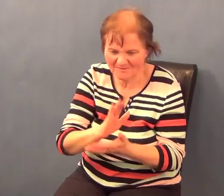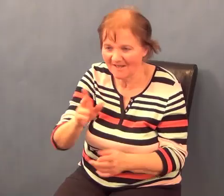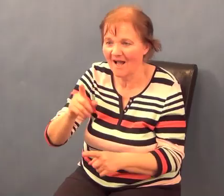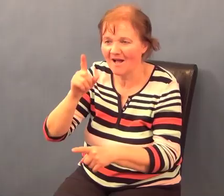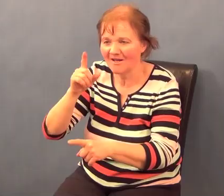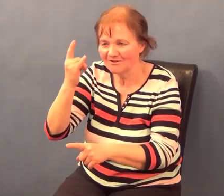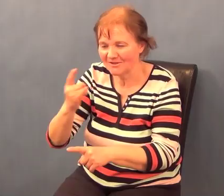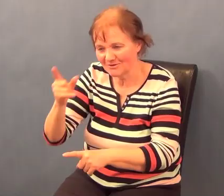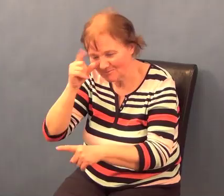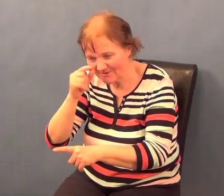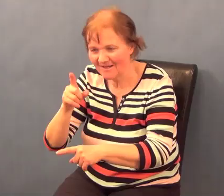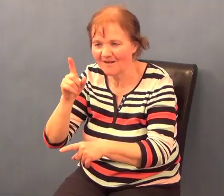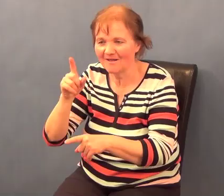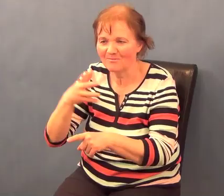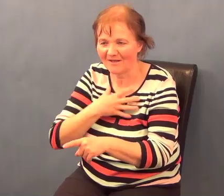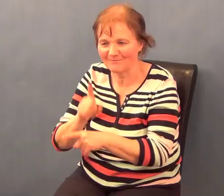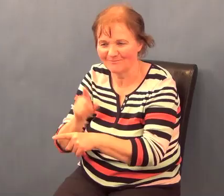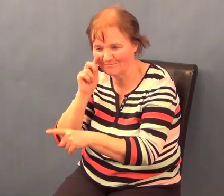Dzieciak, chłopiec, śpi razem z psem.